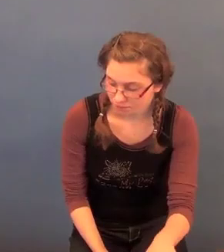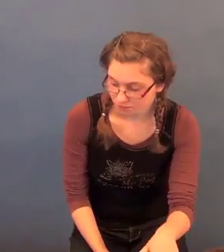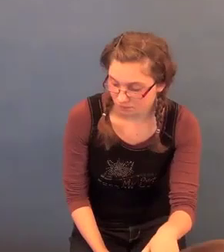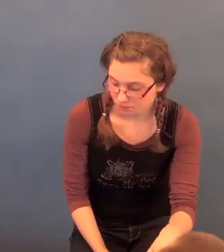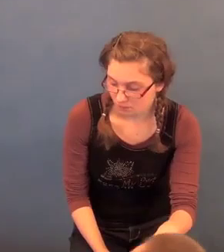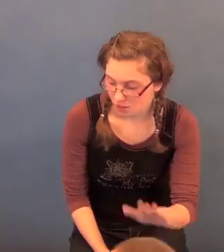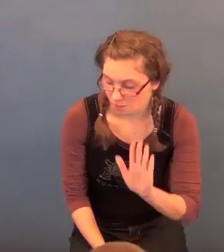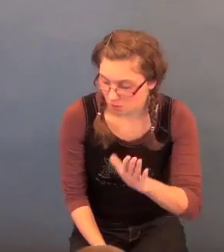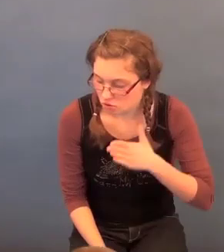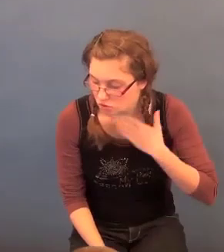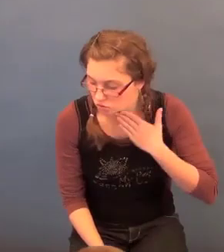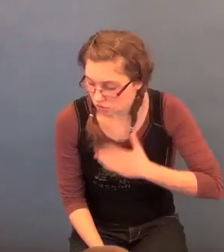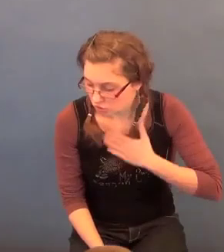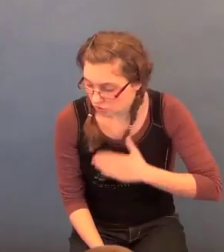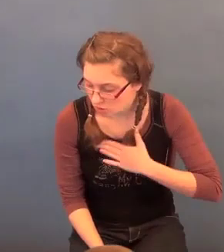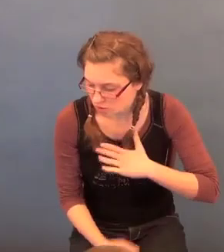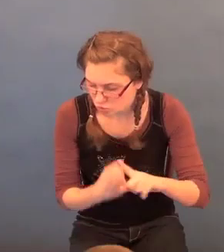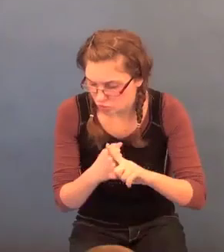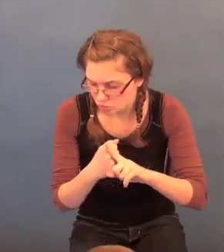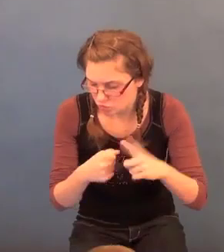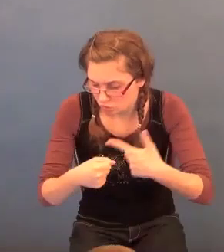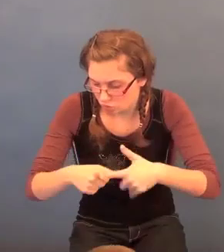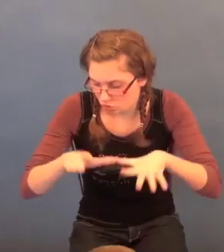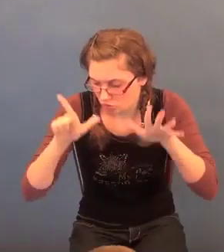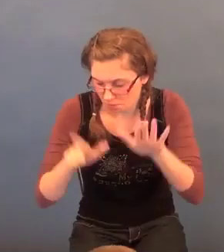Czy masz sobotę, dwudziestego siódmego, wolną?